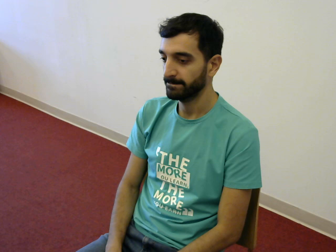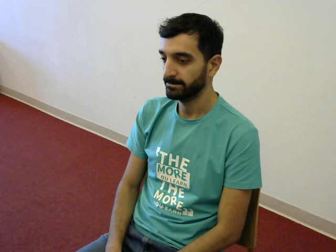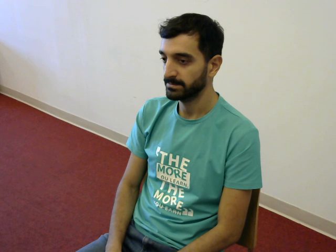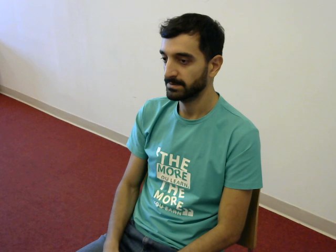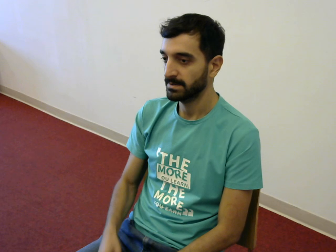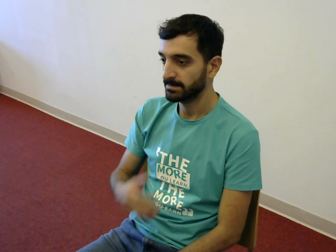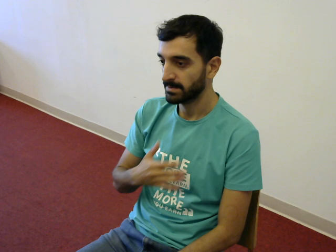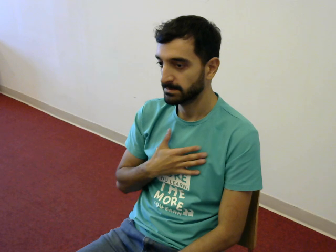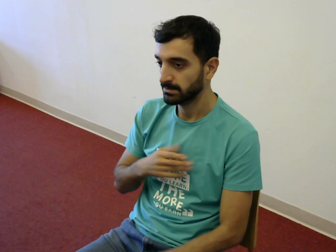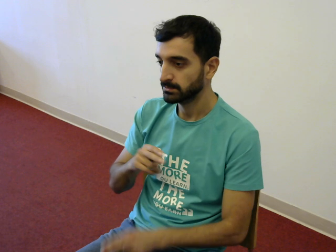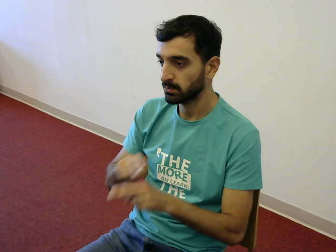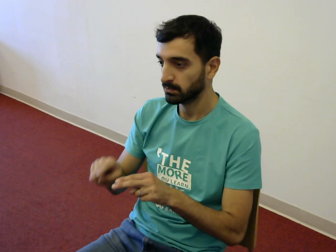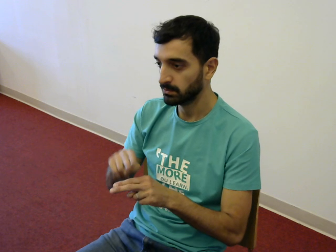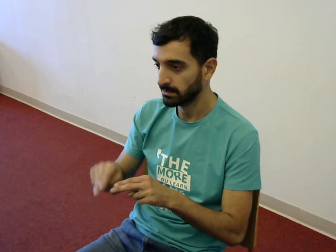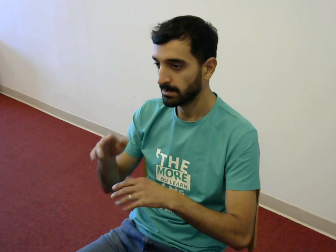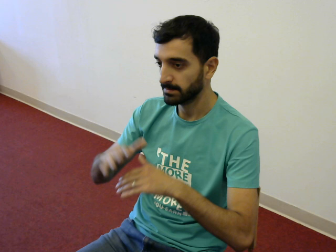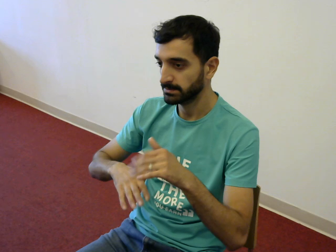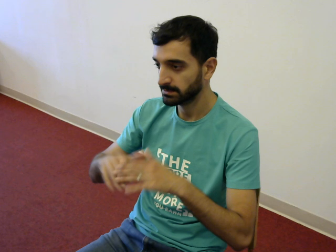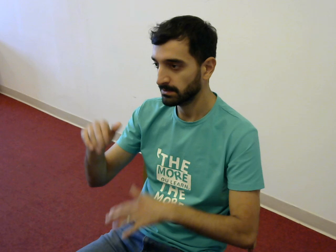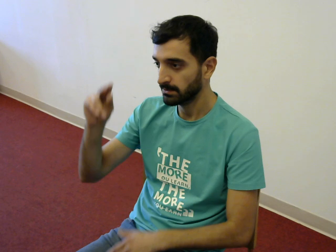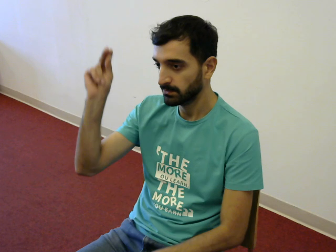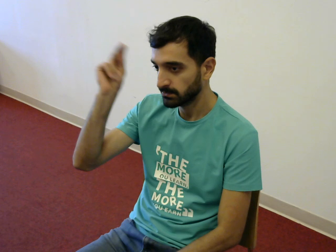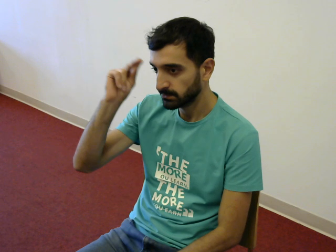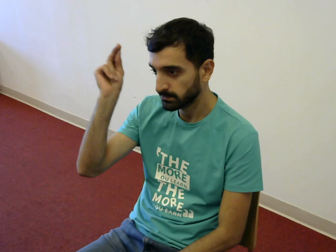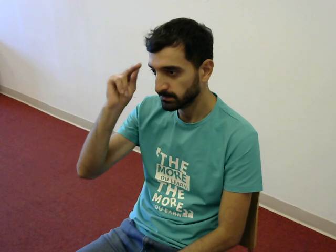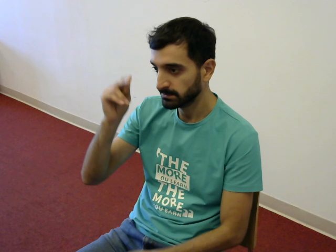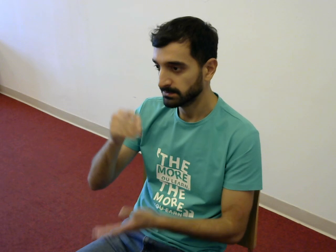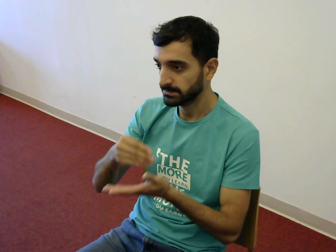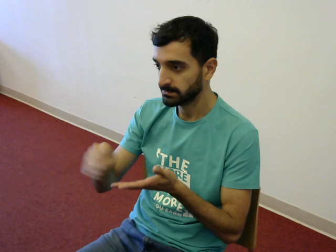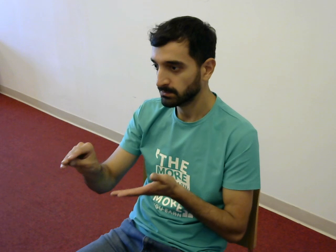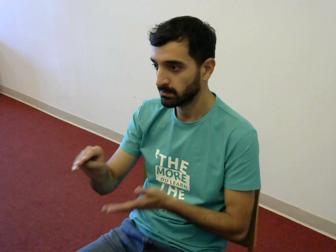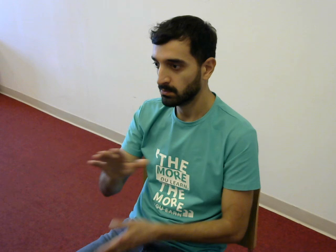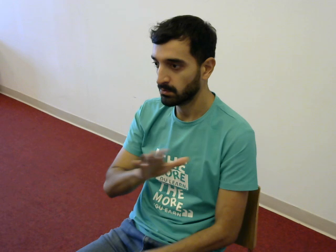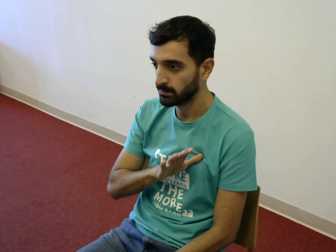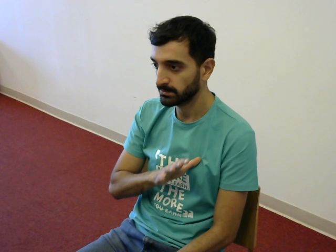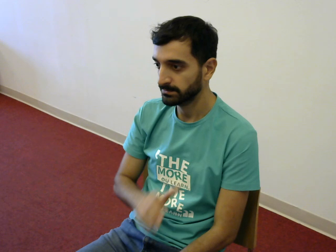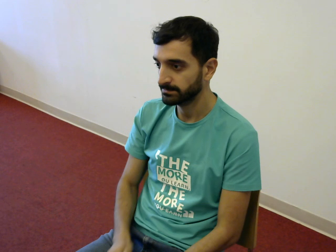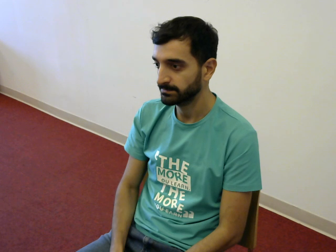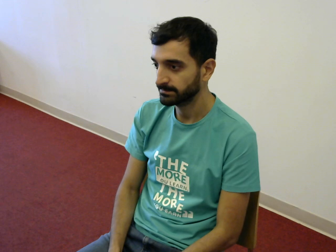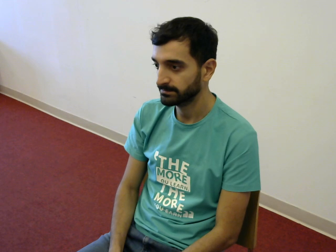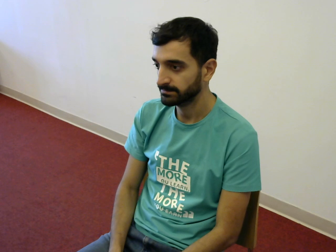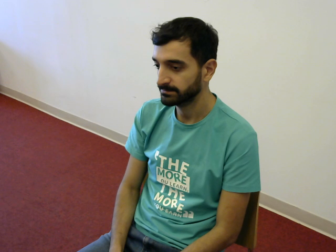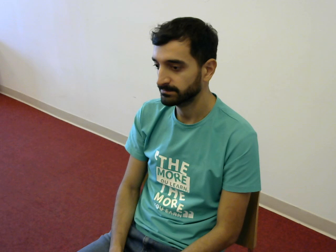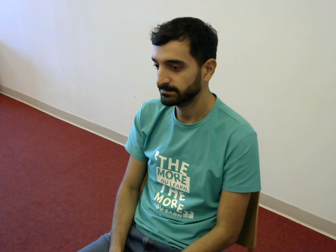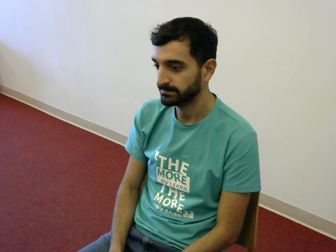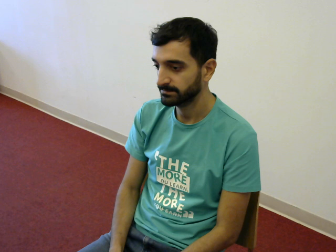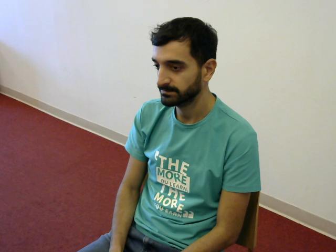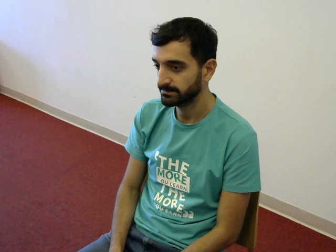Mən dülgər peşəsinin təhsilini almışam